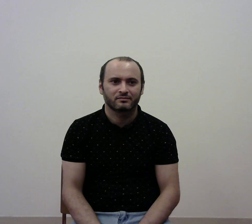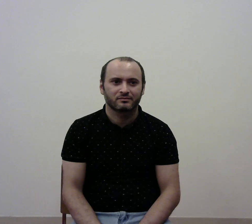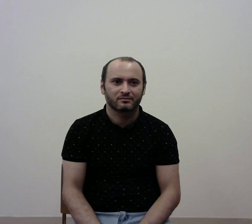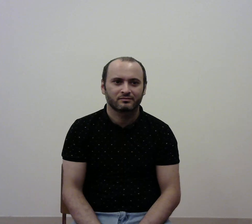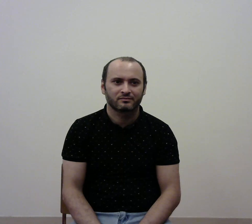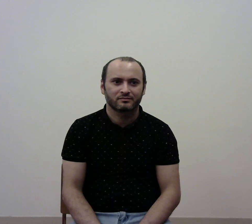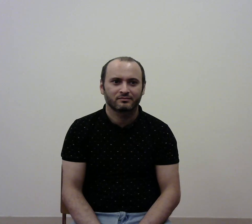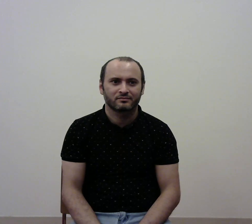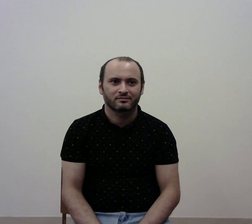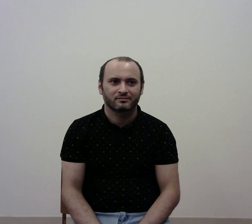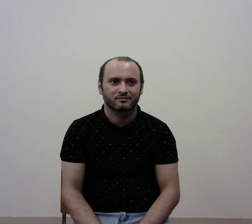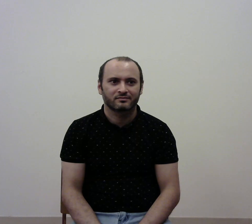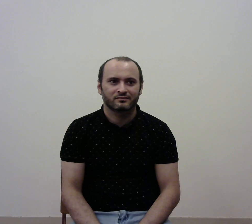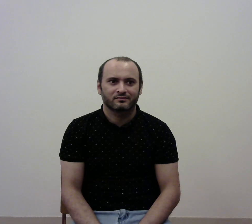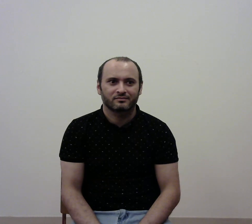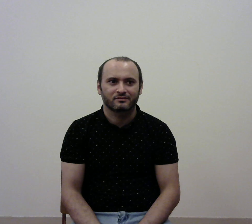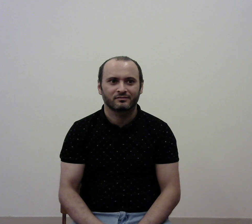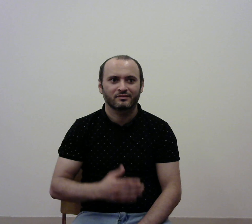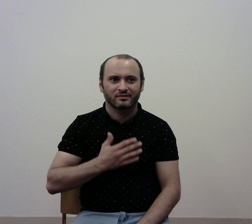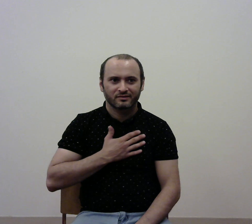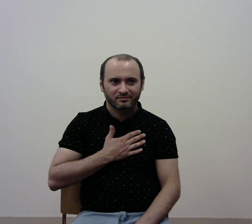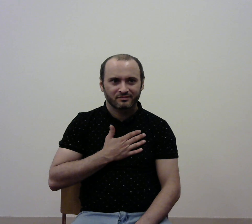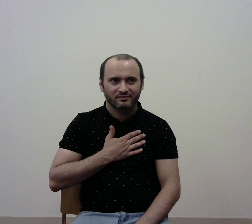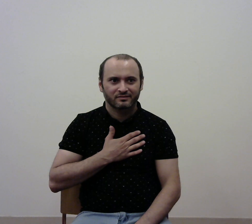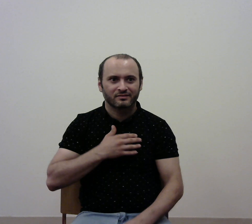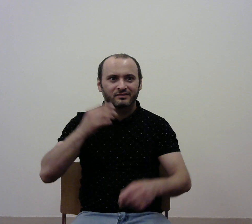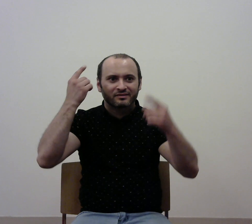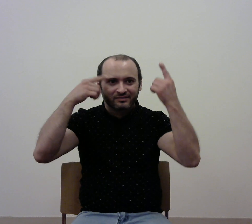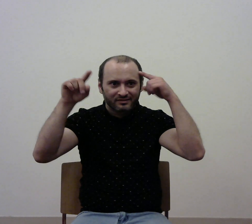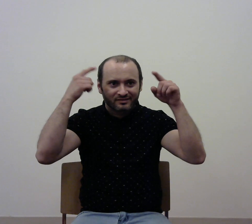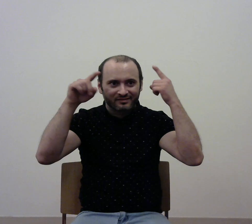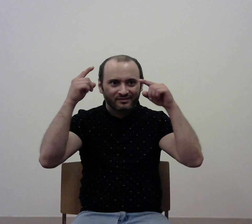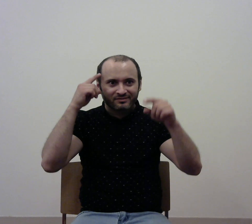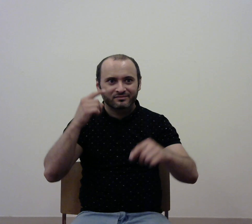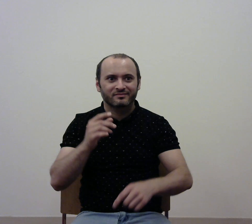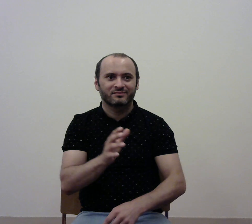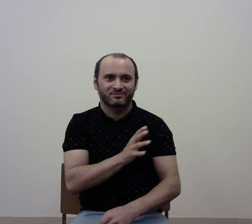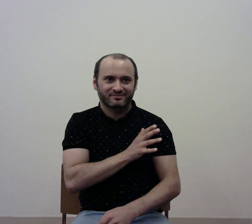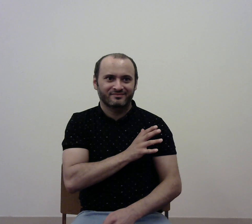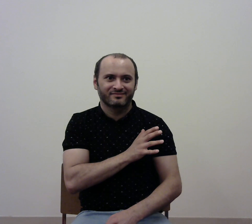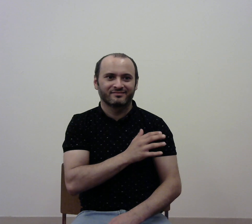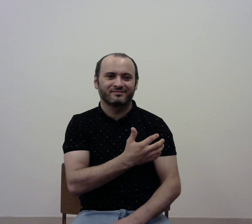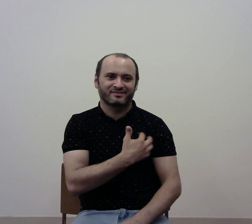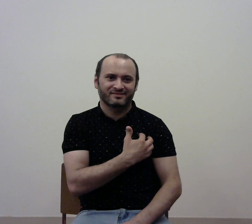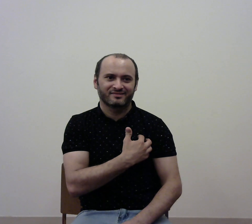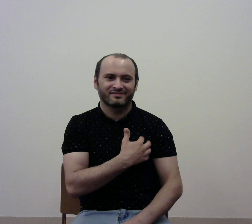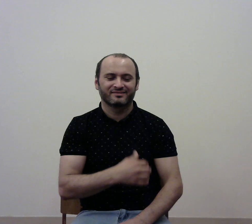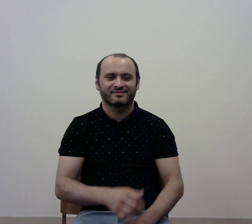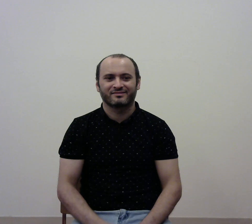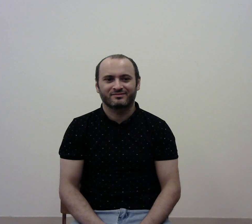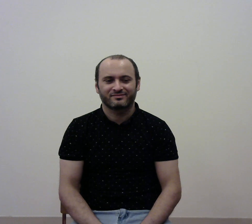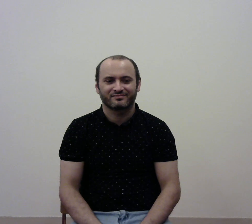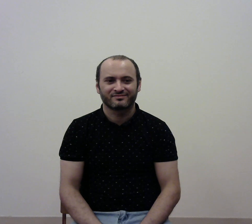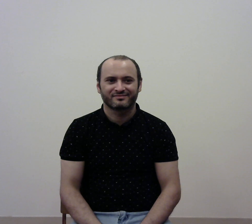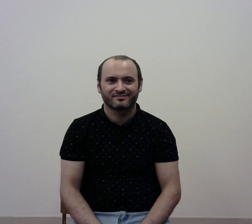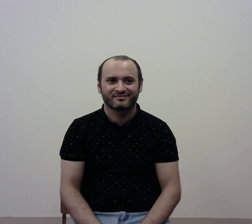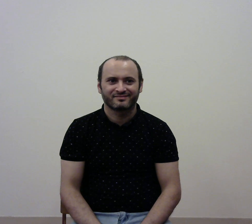Mən dizayner olmaq istəyirəm